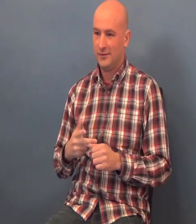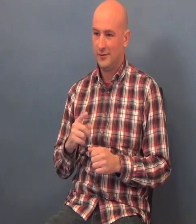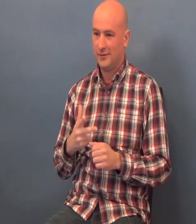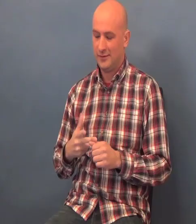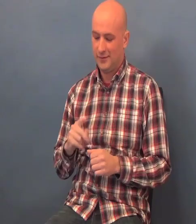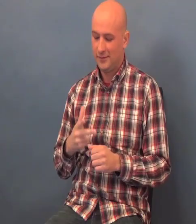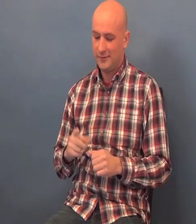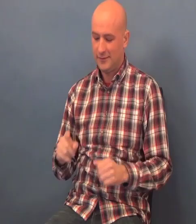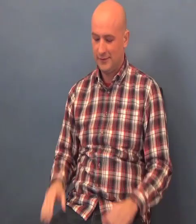Trzydzieści minut, trzydzieści minut.